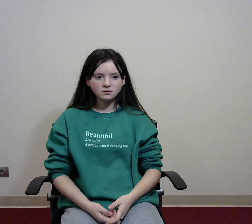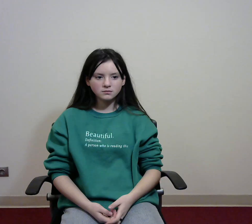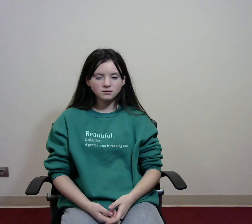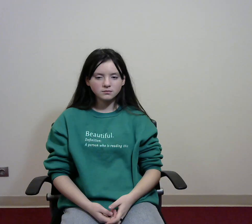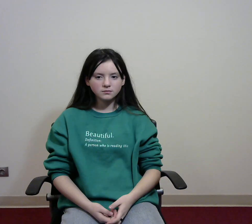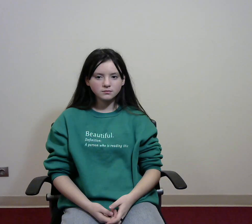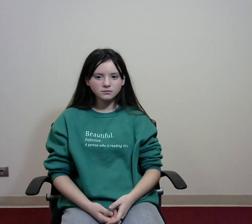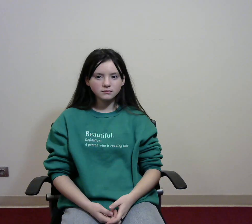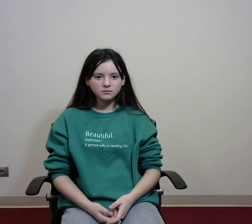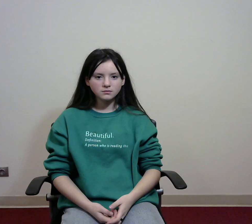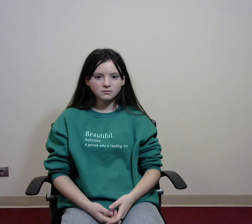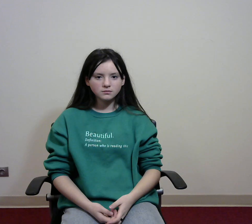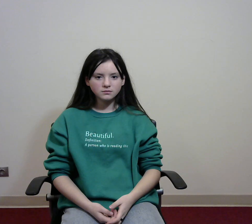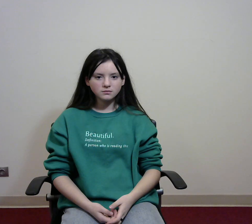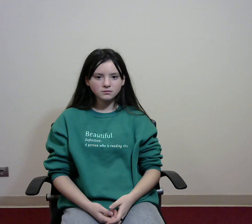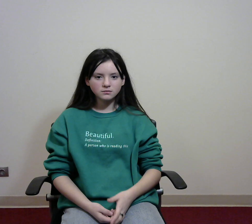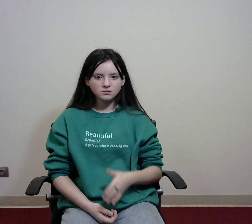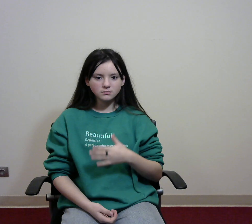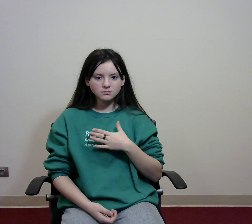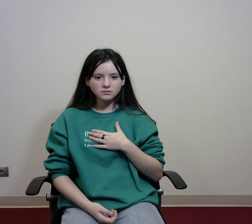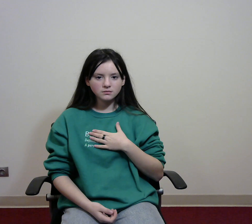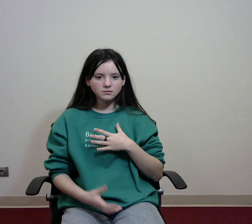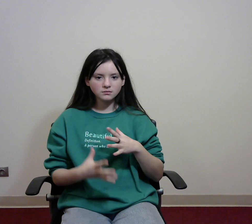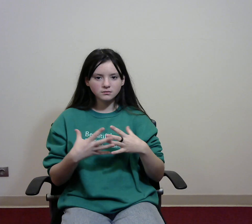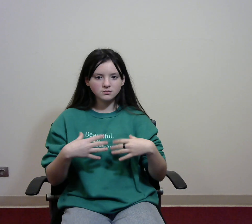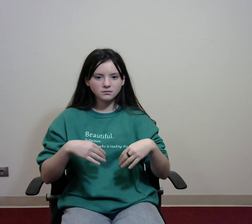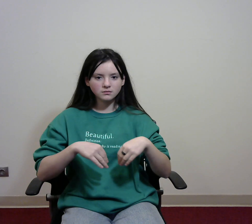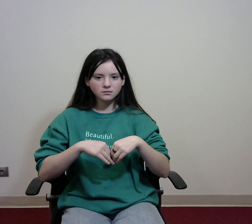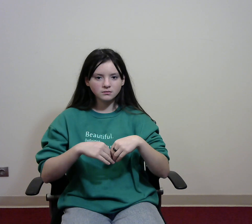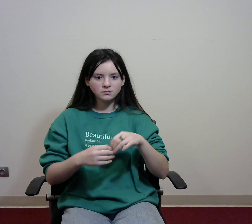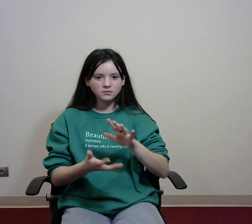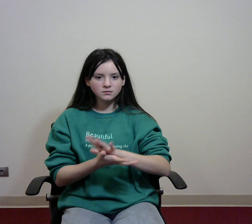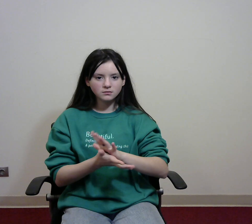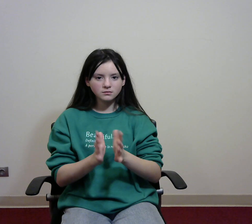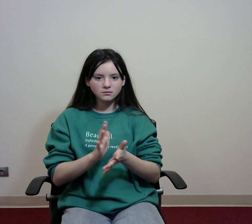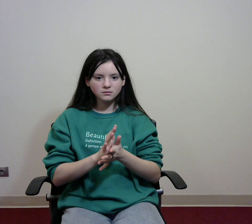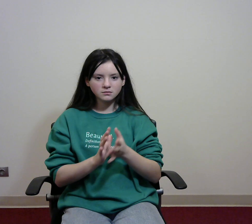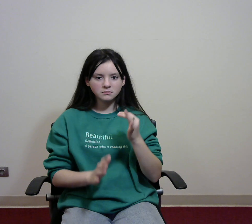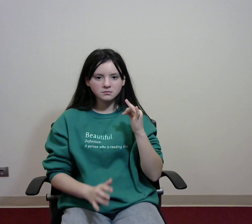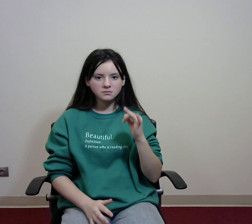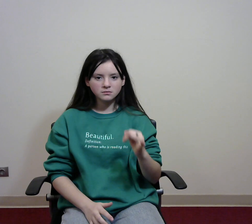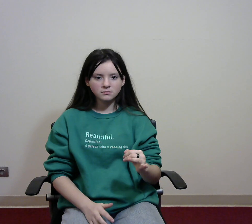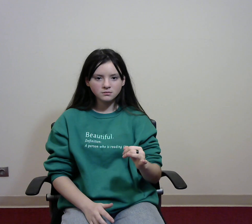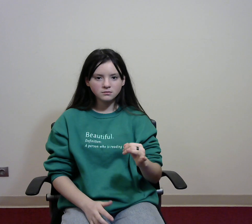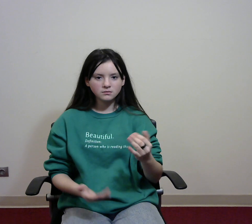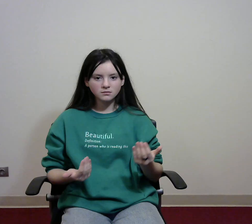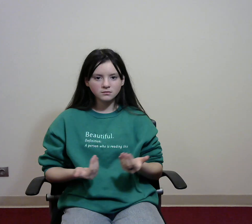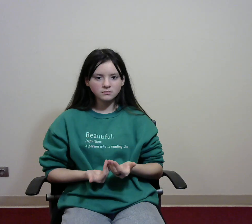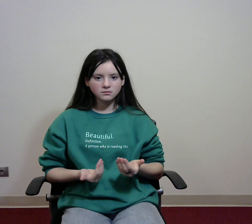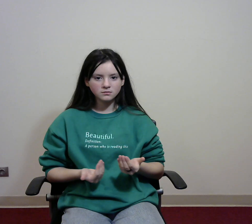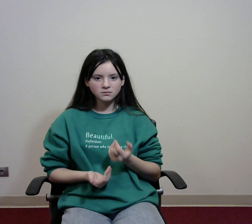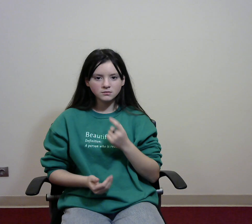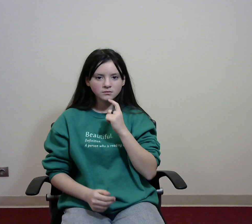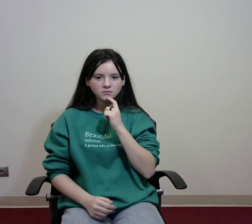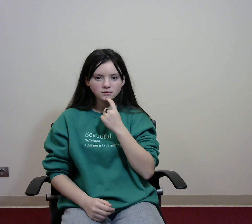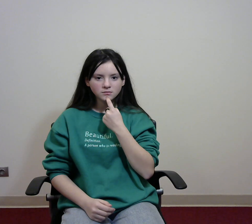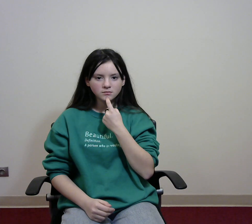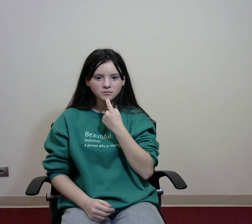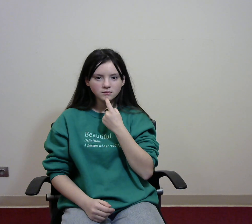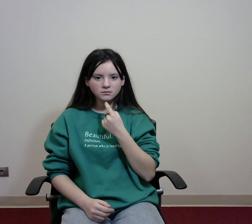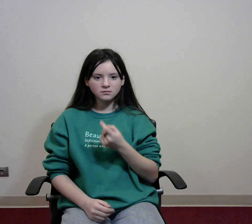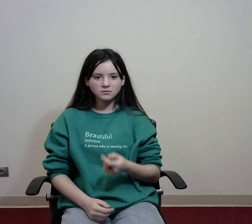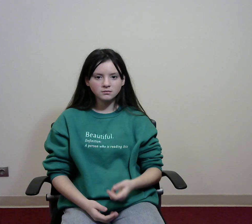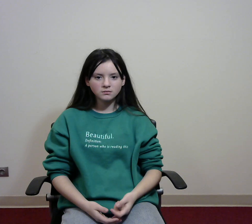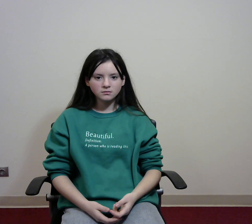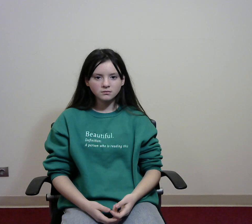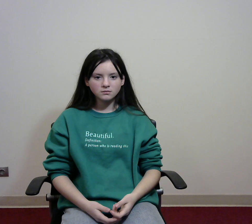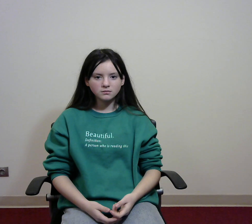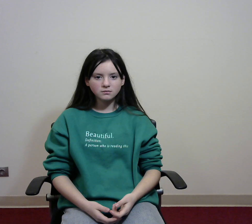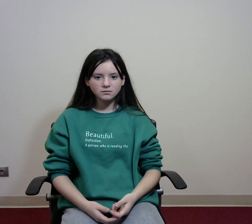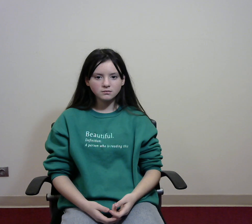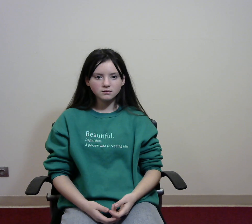Mənim ailəmin vəziyyəti yaxşı deyil, yaşamaq çətindir